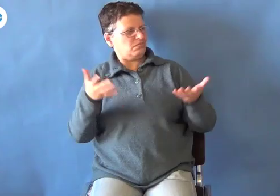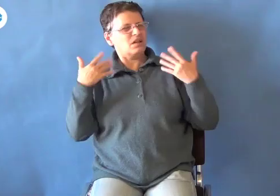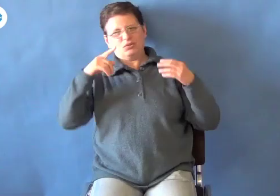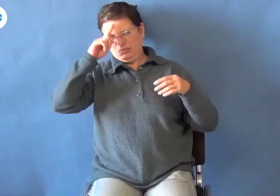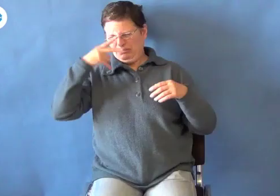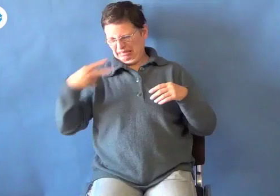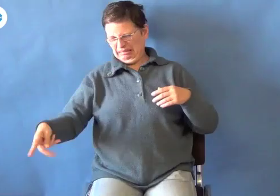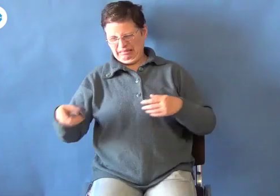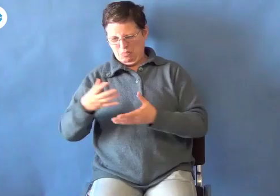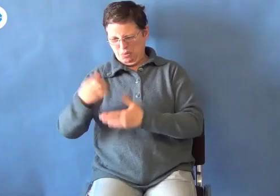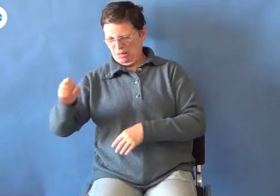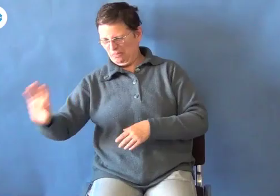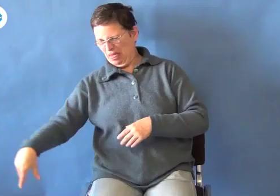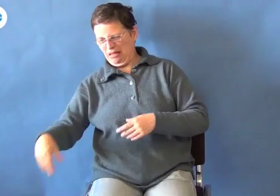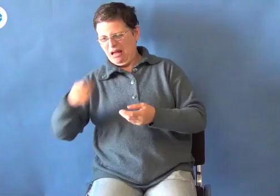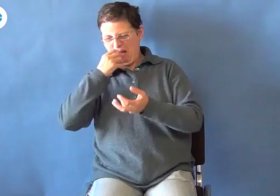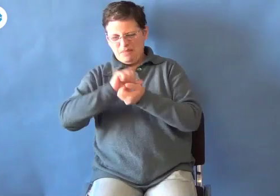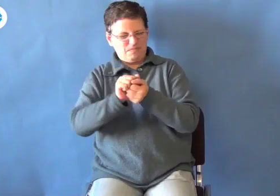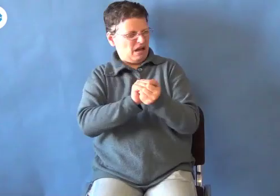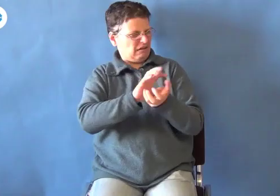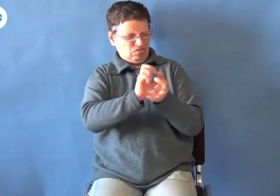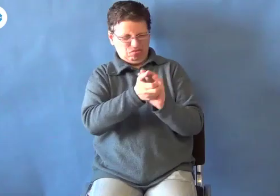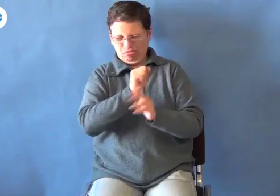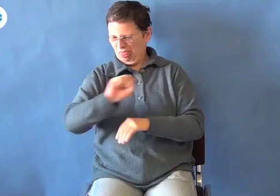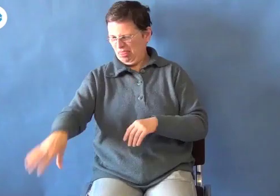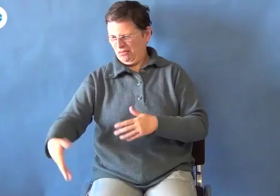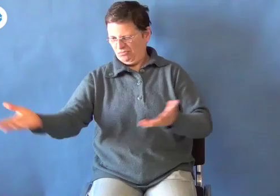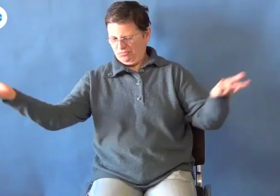Spacerujący ludzie widzą wyrzucone butelki, zgniecione papiery.